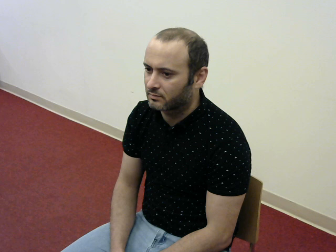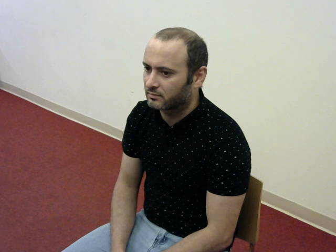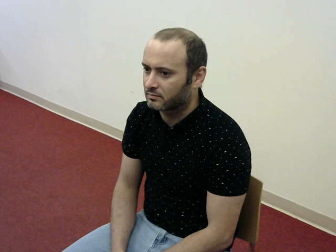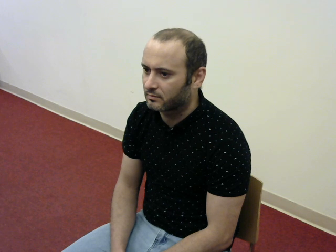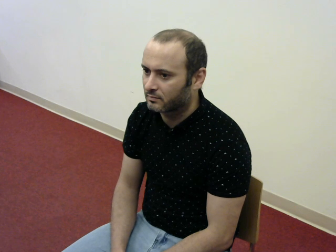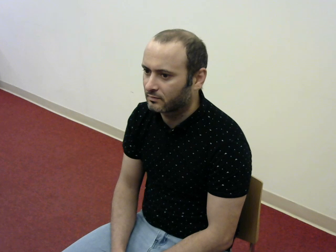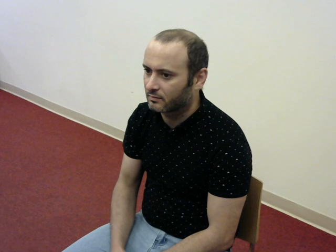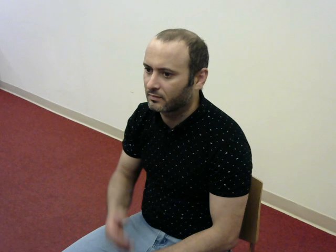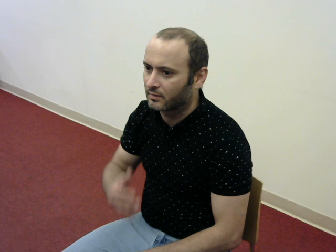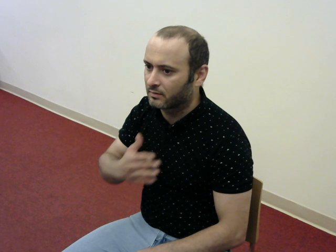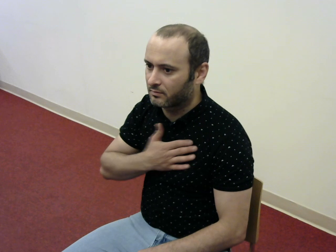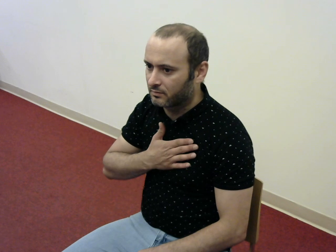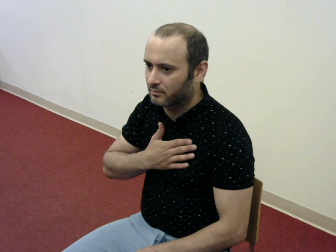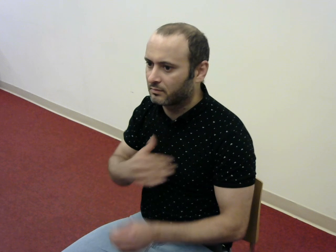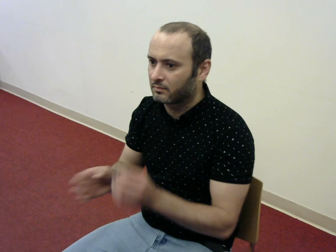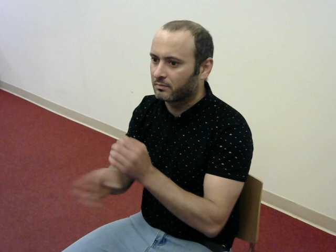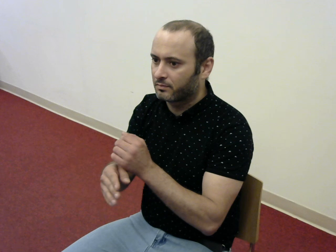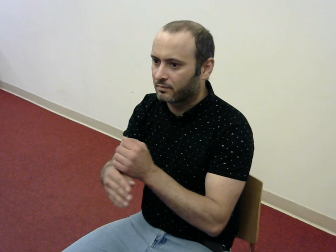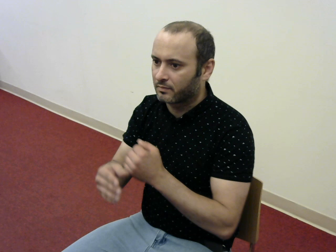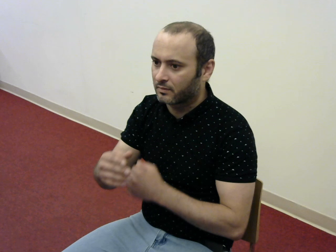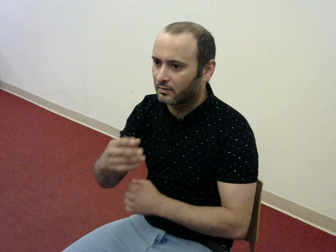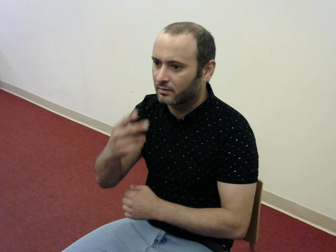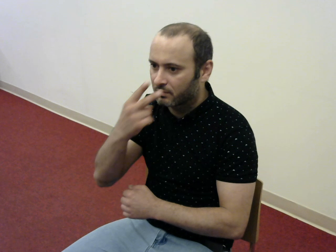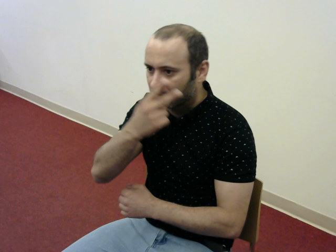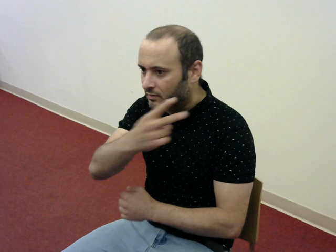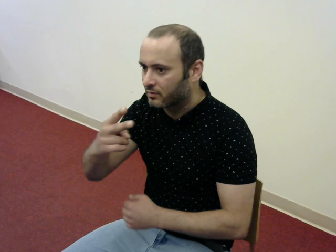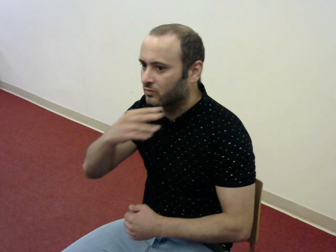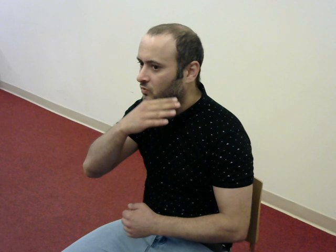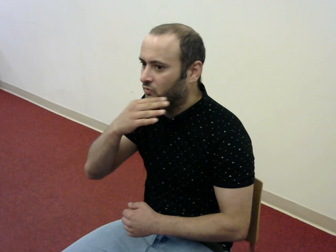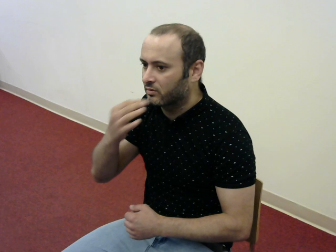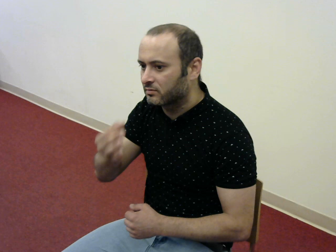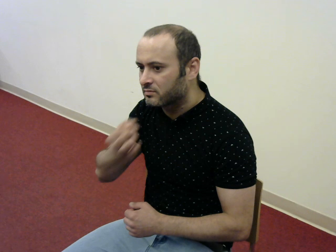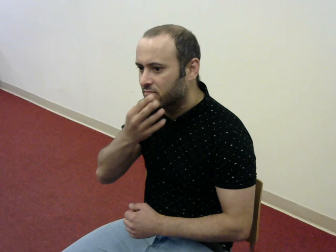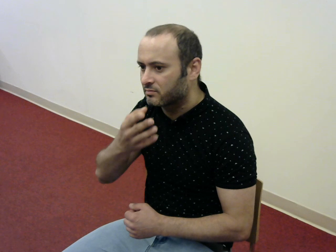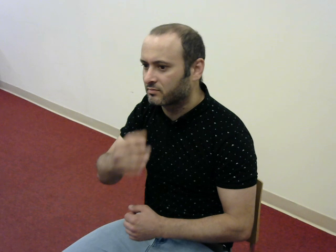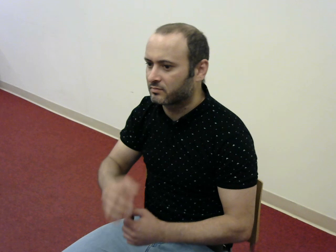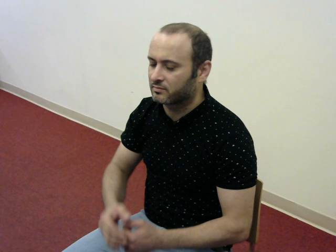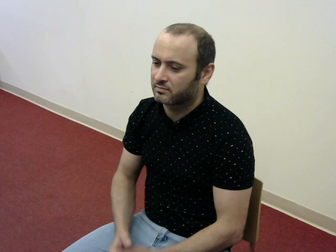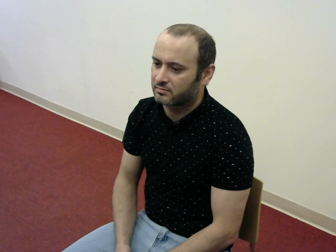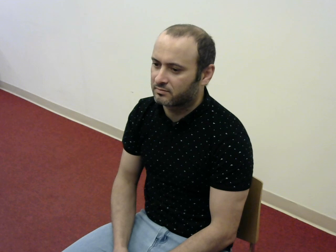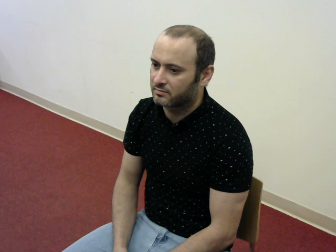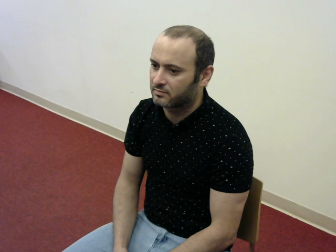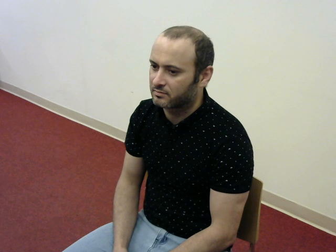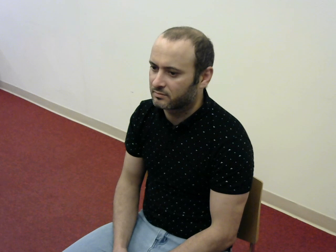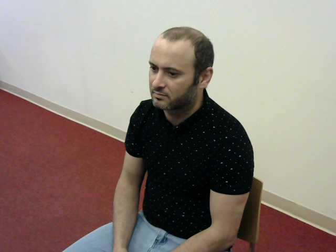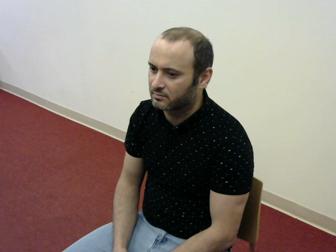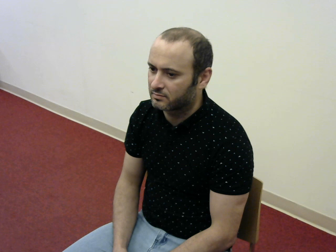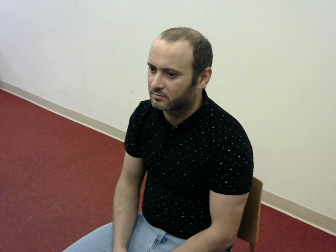Mənim balıqlara baxmaqdan çox xoşum gəlir